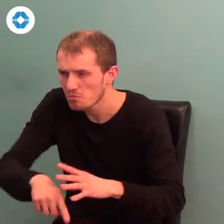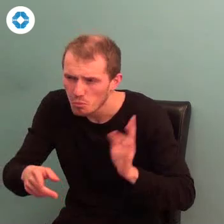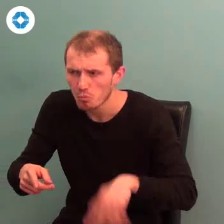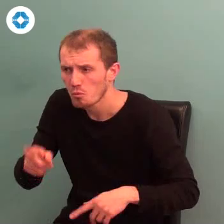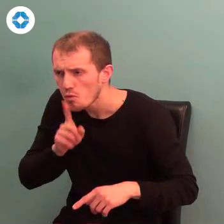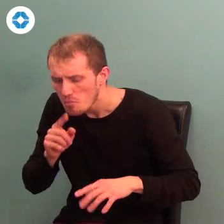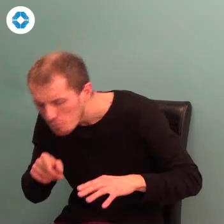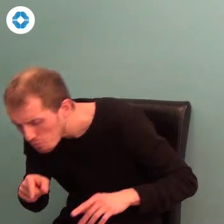Chłopiec zagląda do dziury.